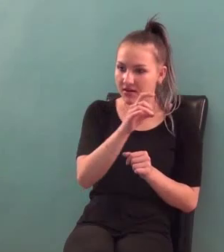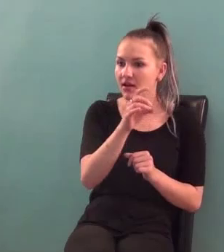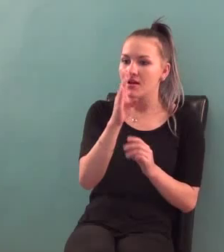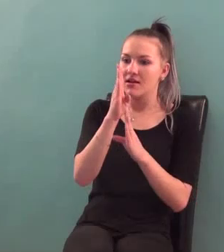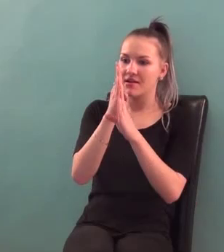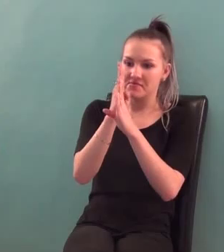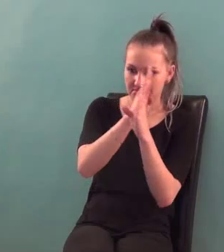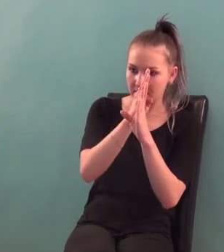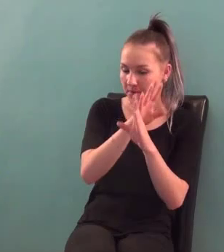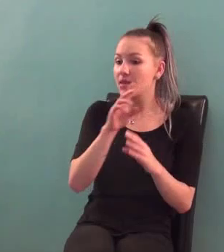Ukrywa się za rogiem.